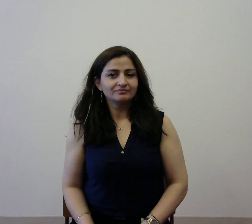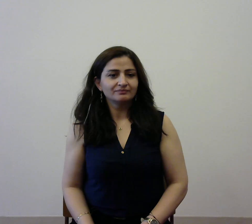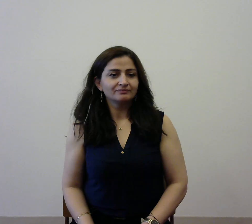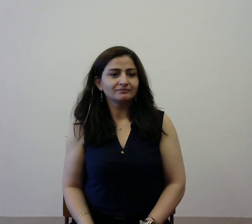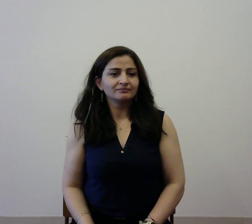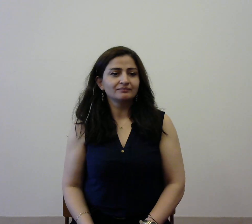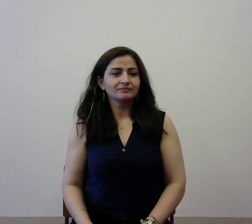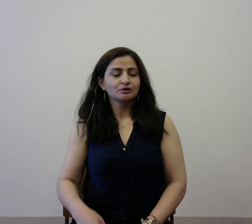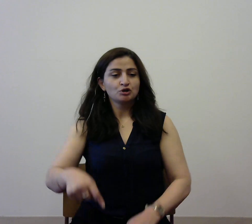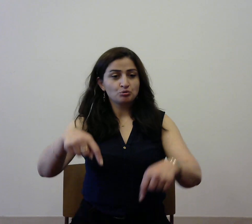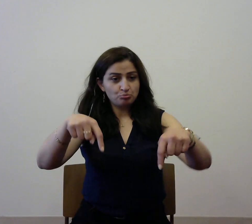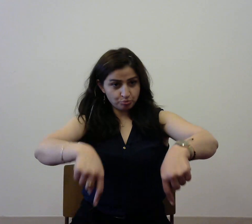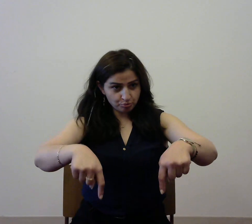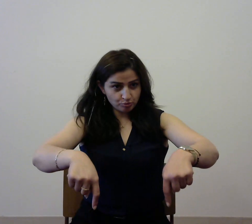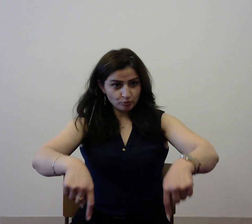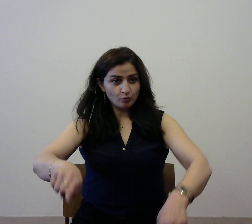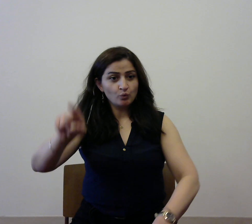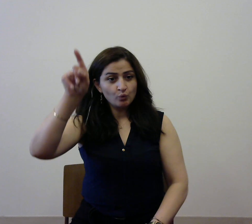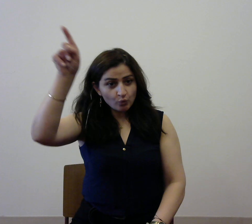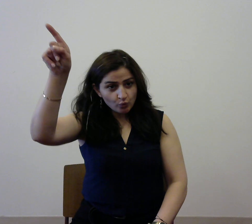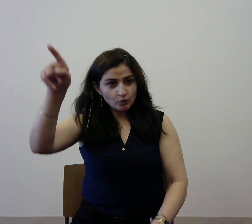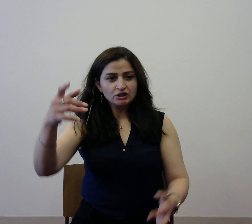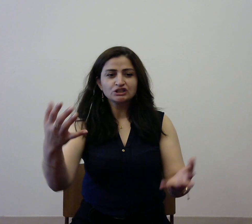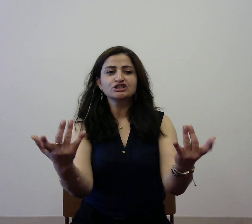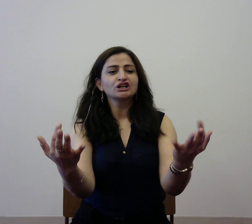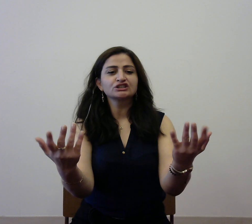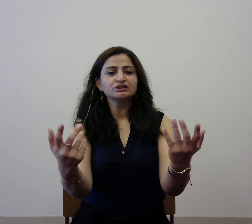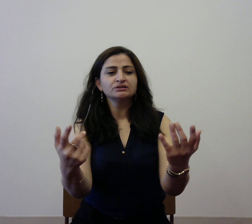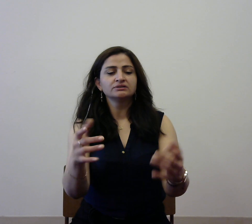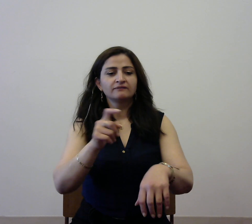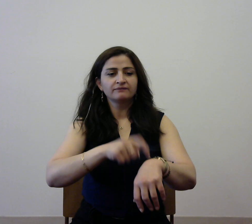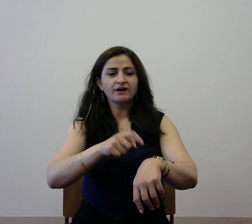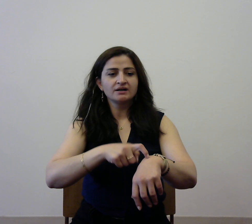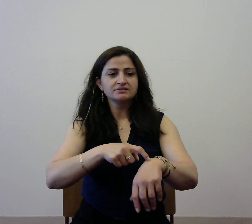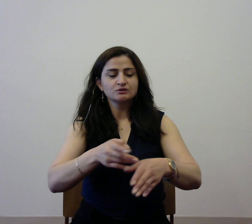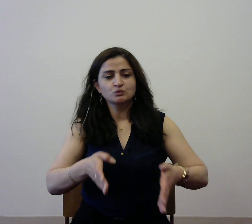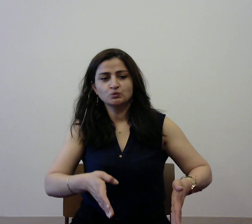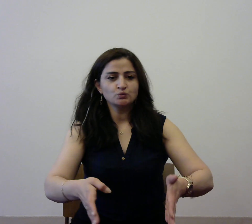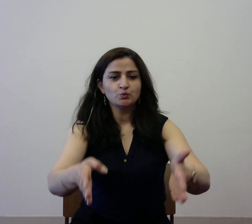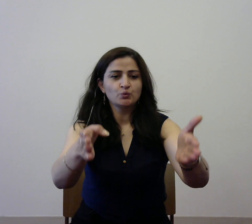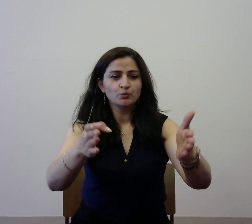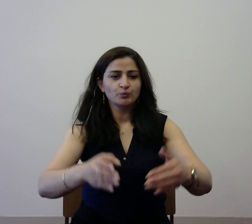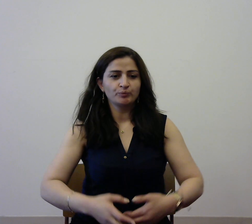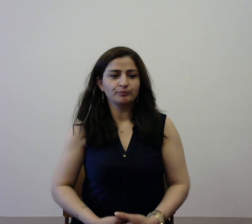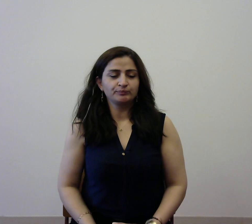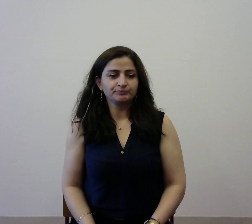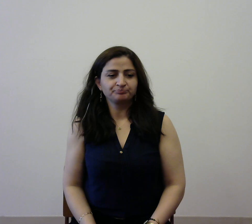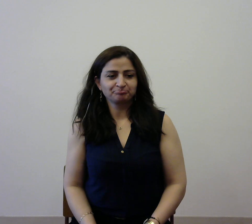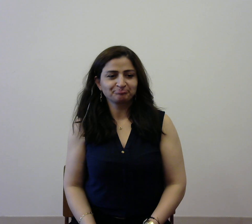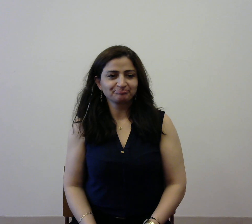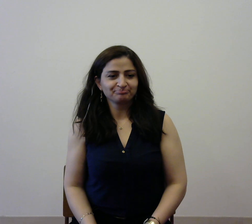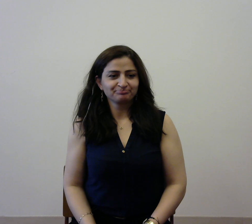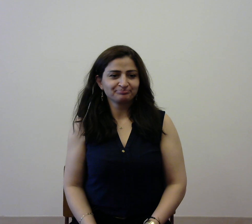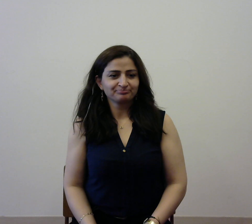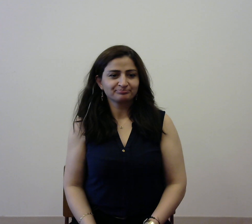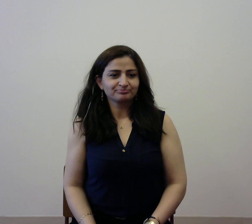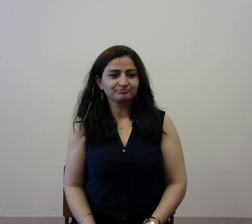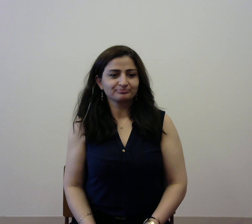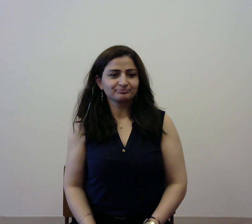Burdan oraya nə qədər vaxt yoldur?